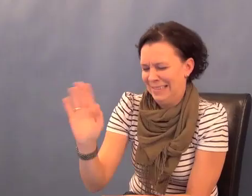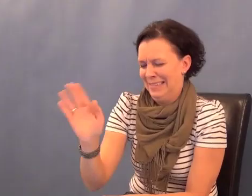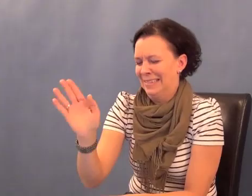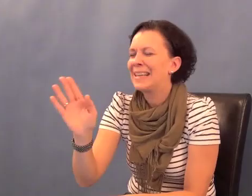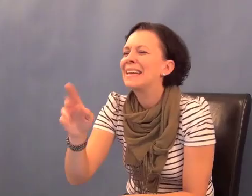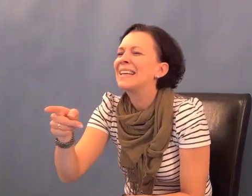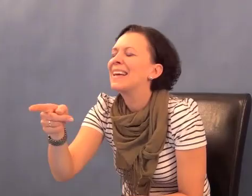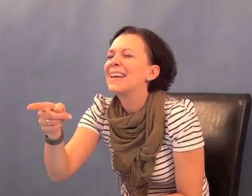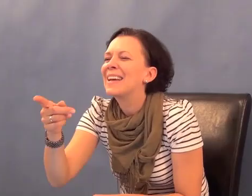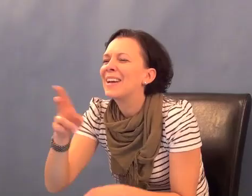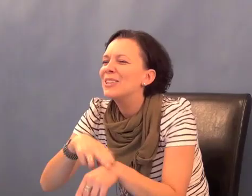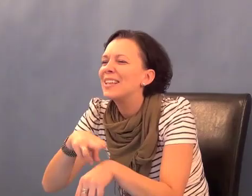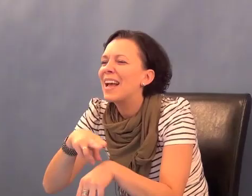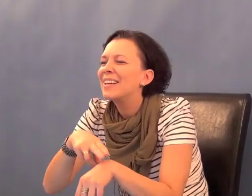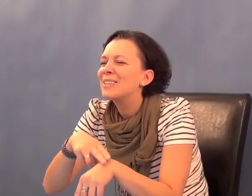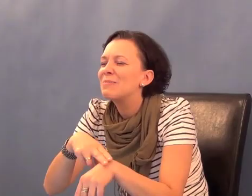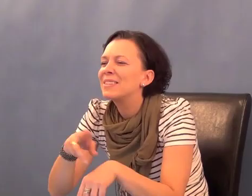Ty o której godzinie?